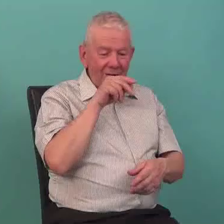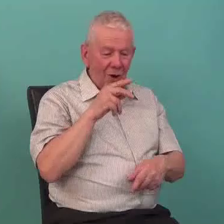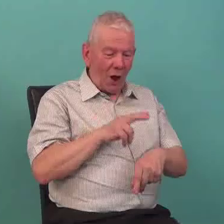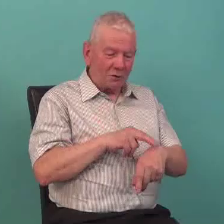O godzinie...